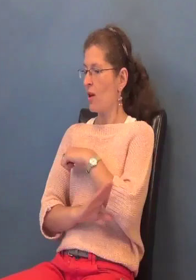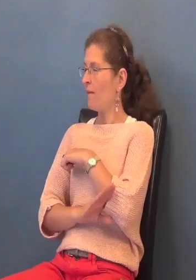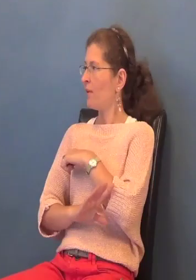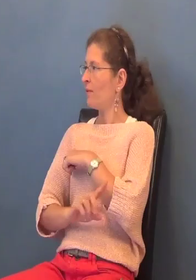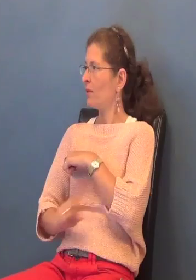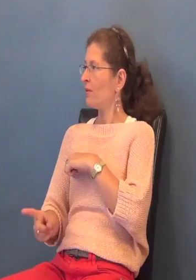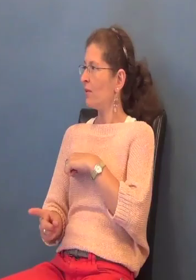Z drewna.